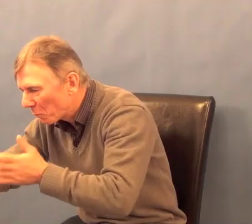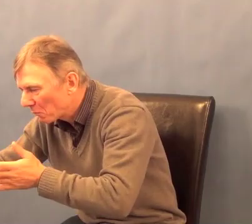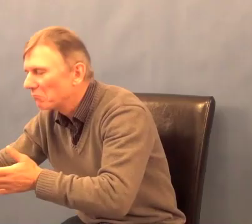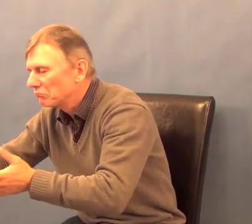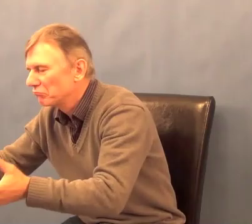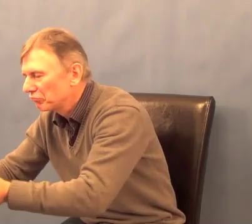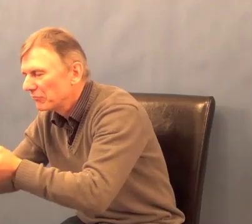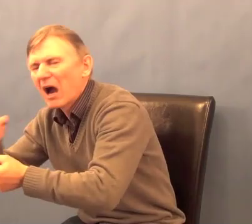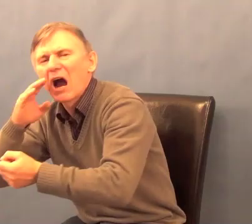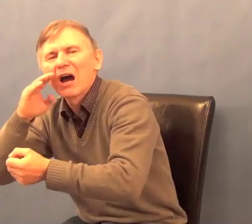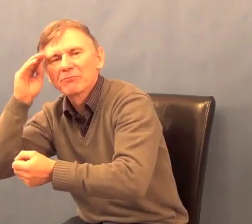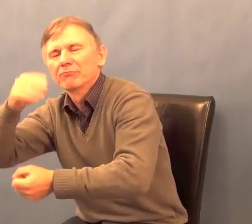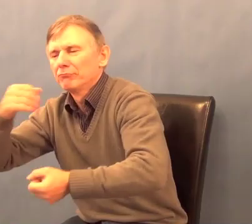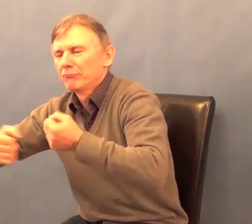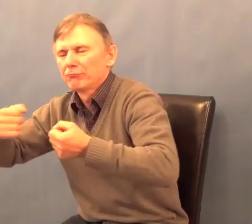Podnieśli kapelusz, zawołali rowerzystę i szybko podeszli do niego.